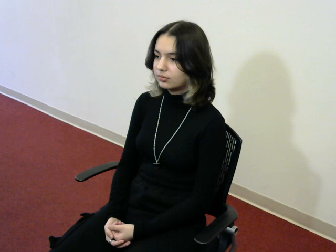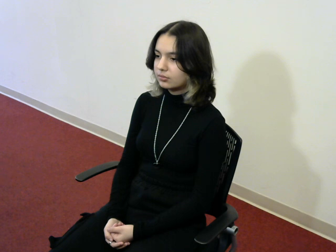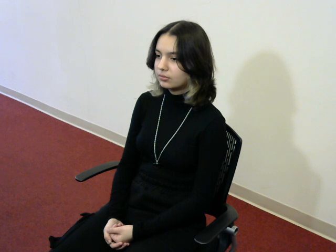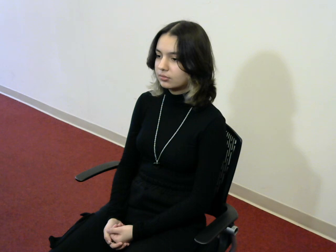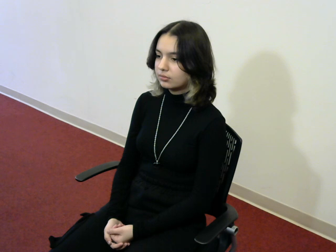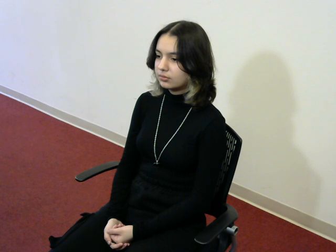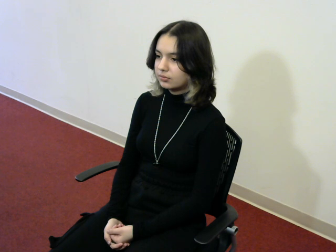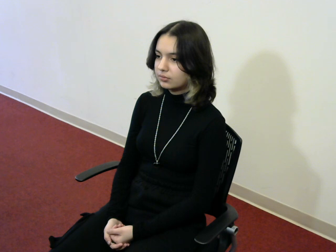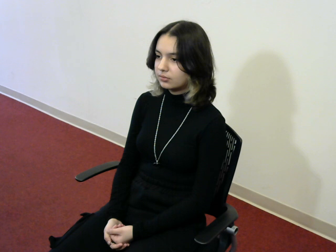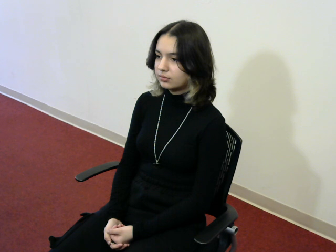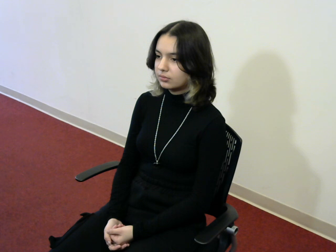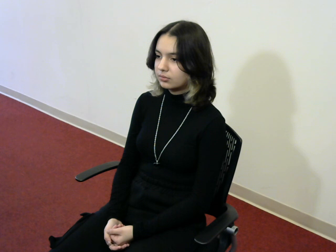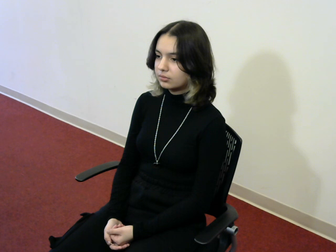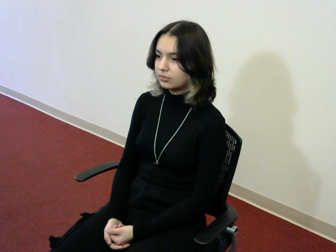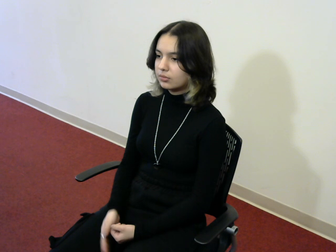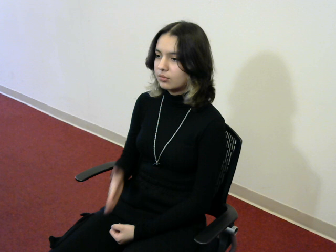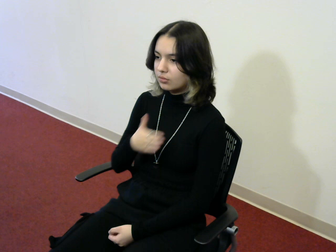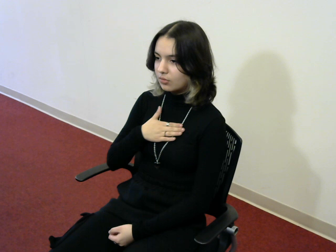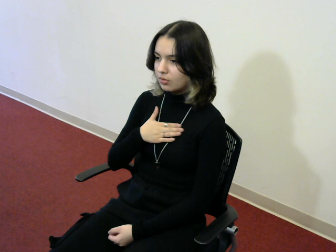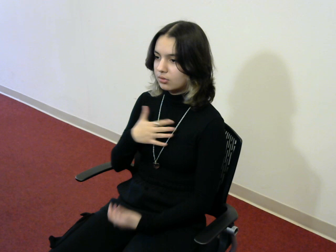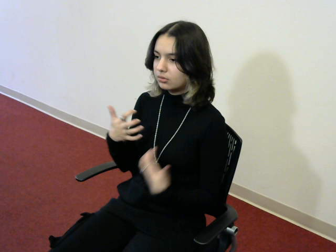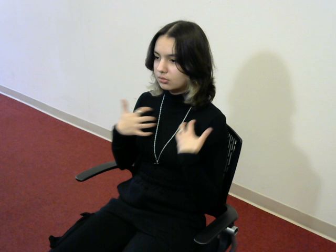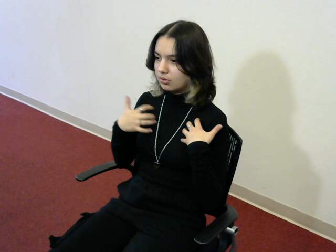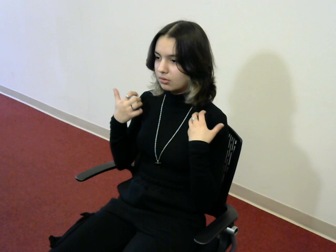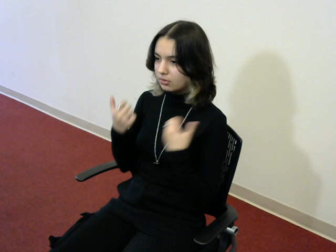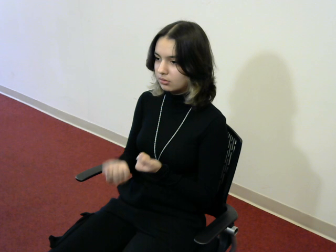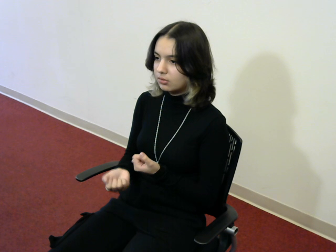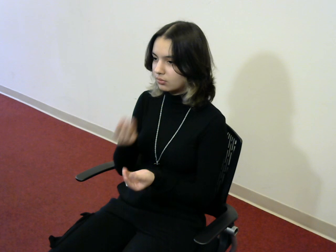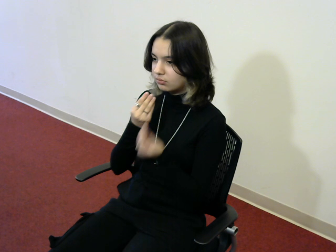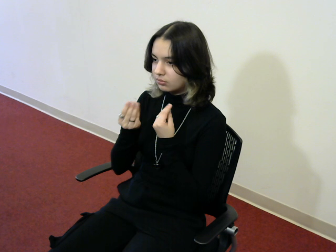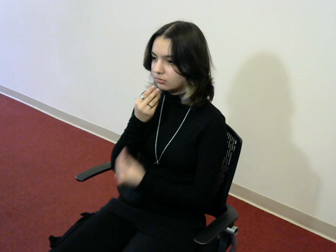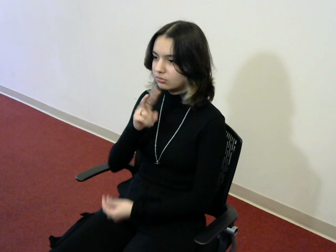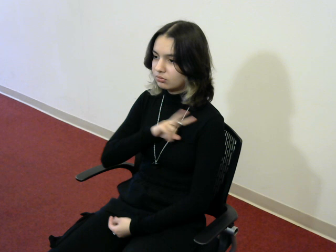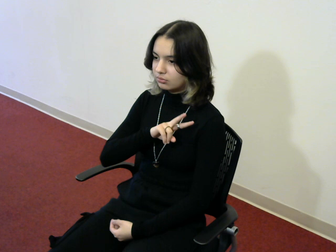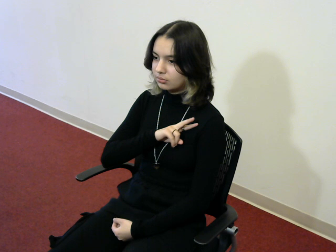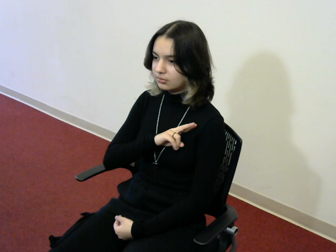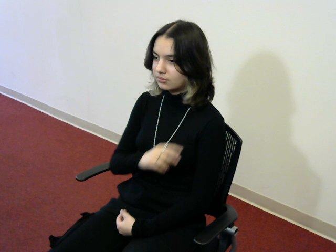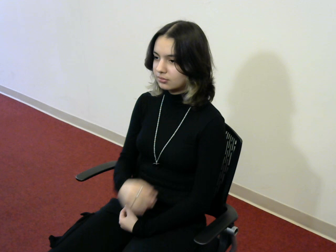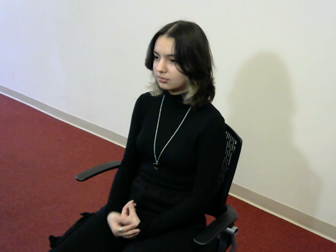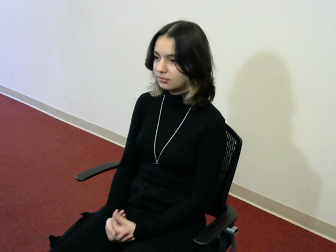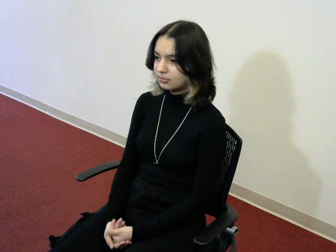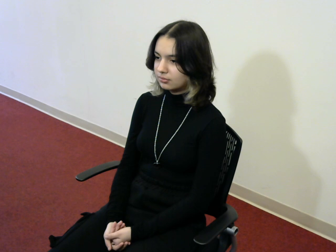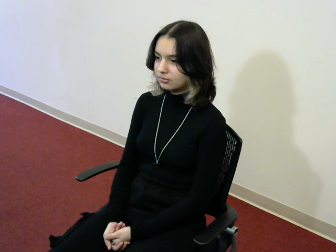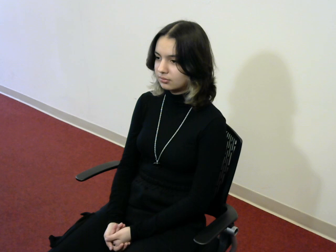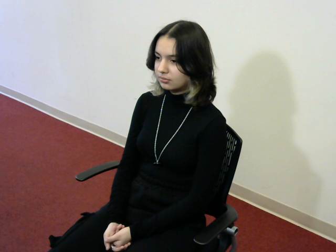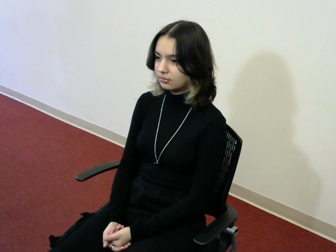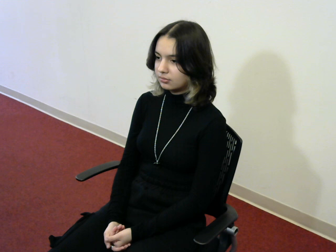Mən sağlam qidalanmağı sevirəm